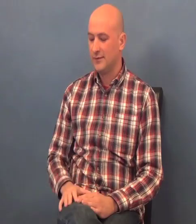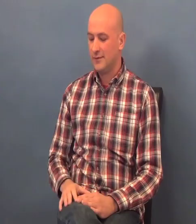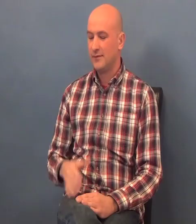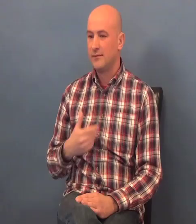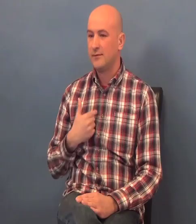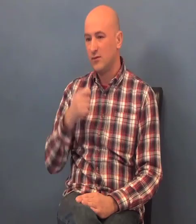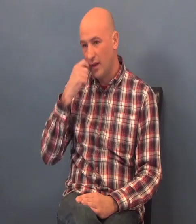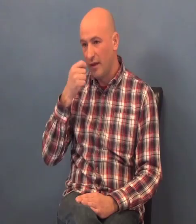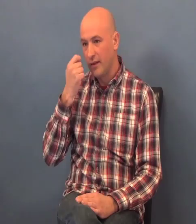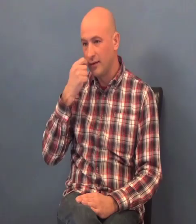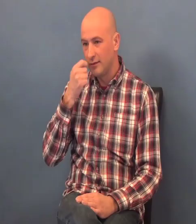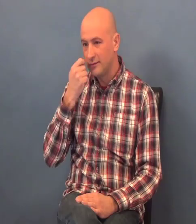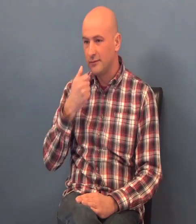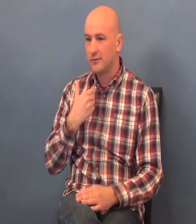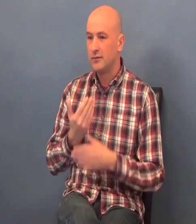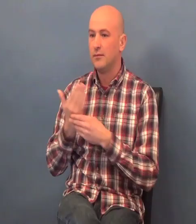Jestem zaproszony przez dziadka.